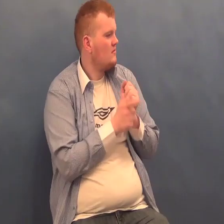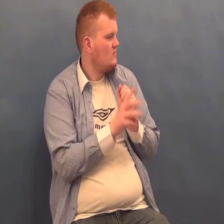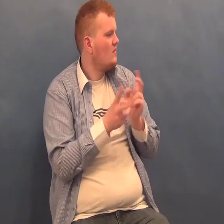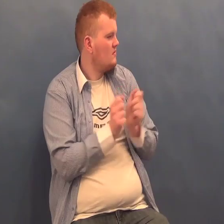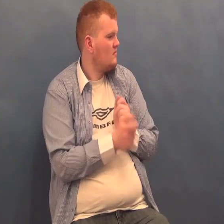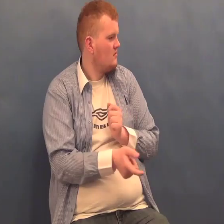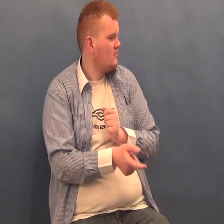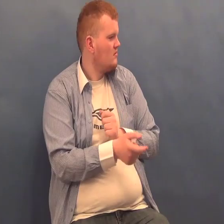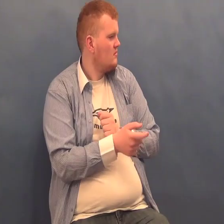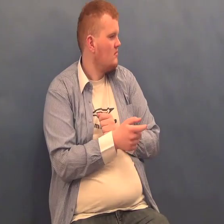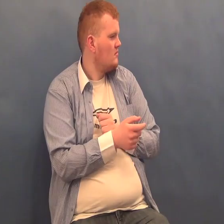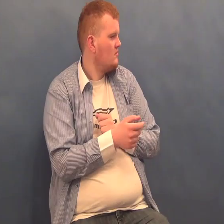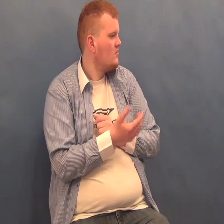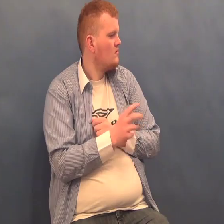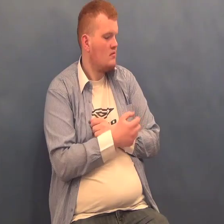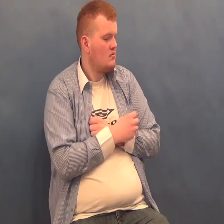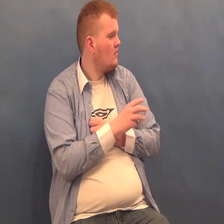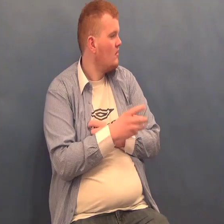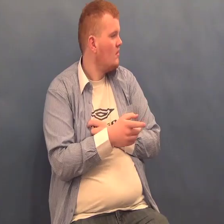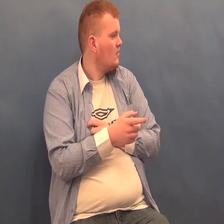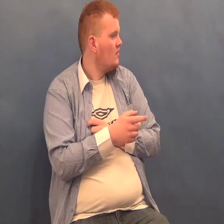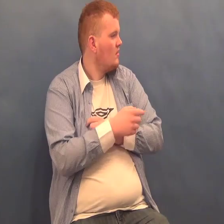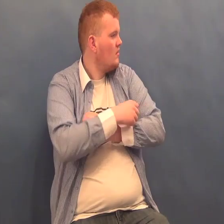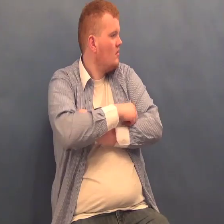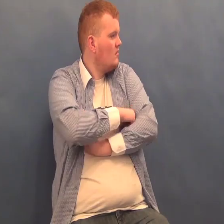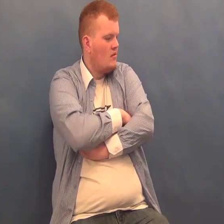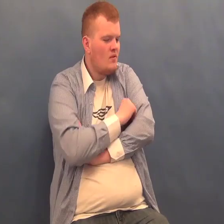Skąd to się wzięło? Skąd?